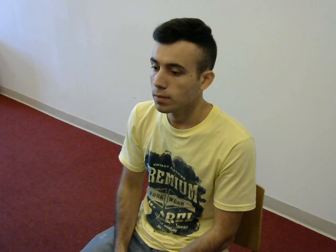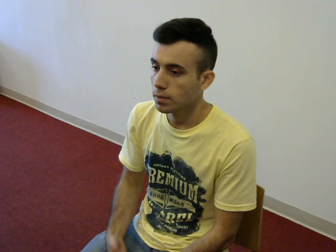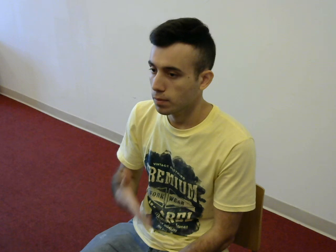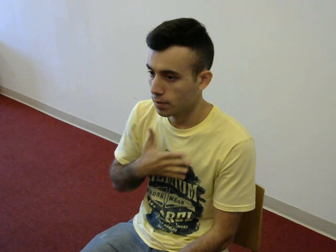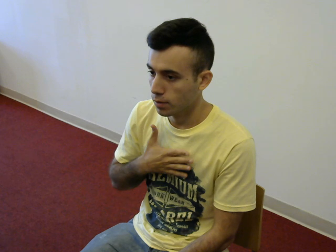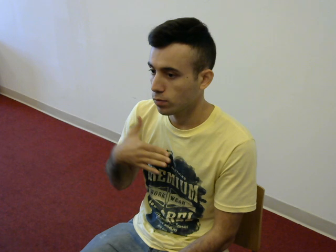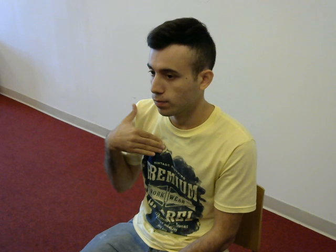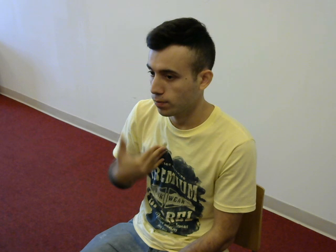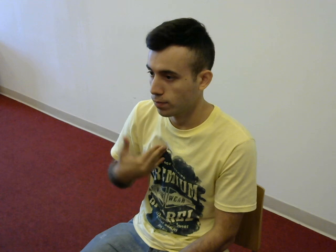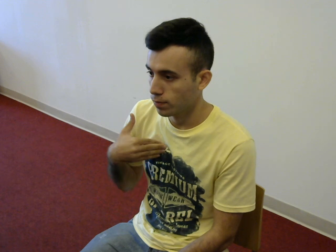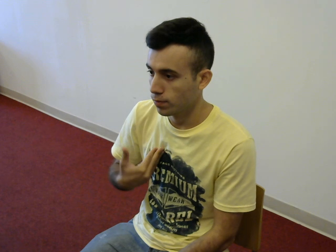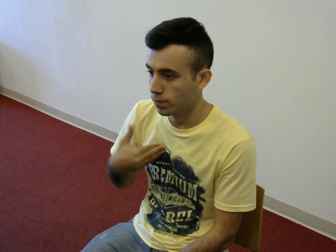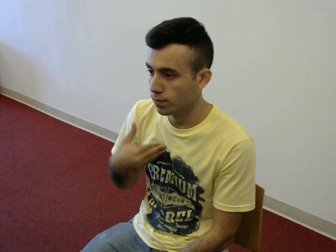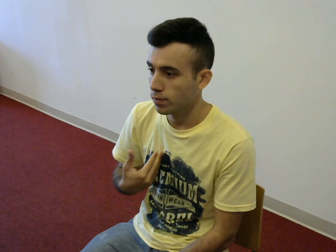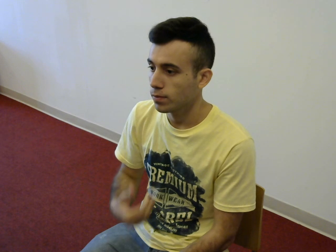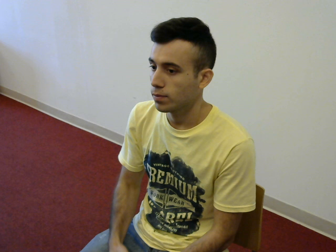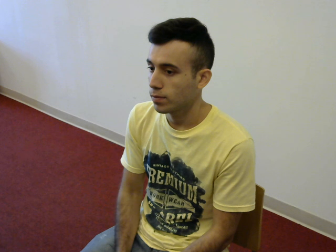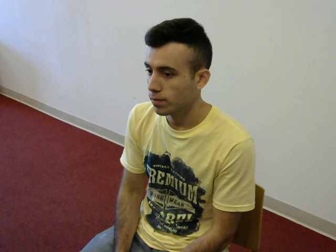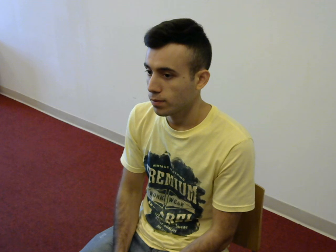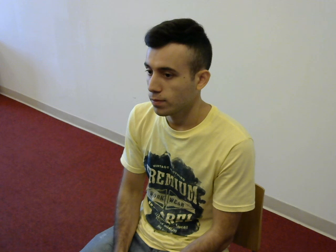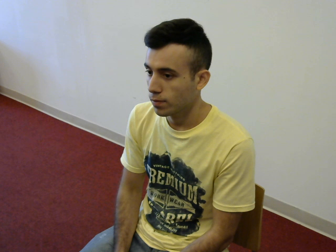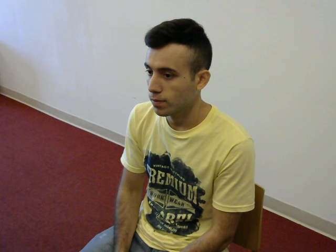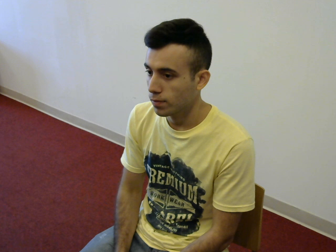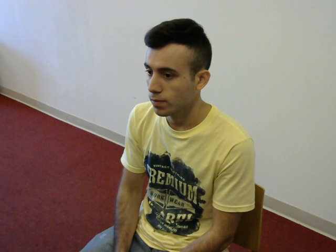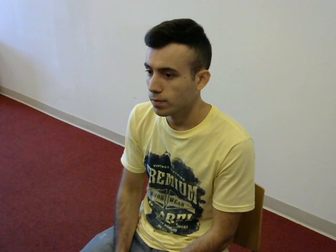Mən subayam